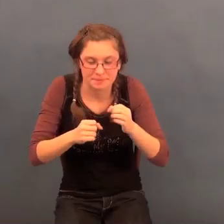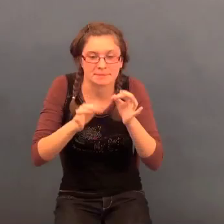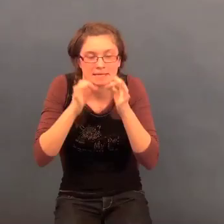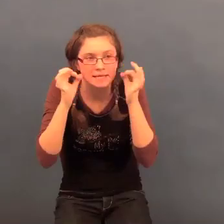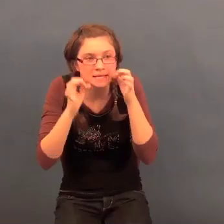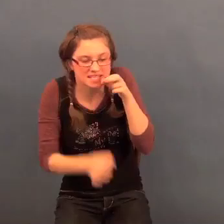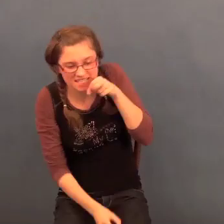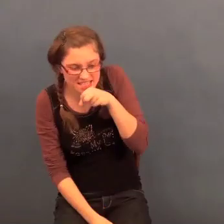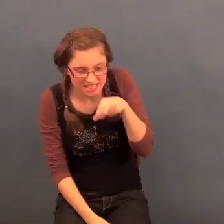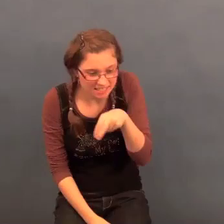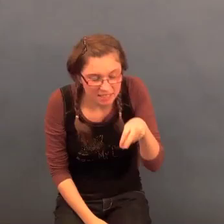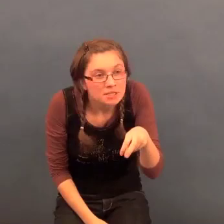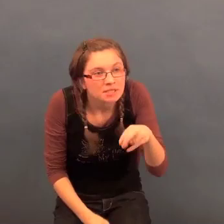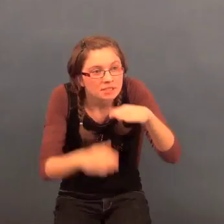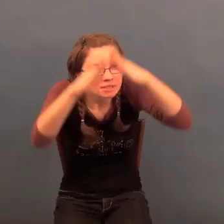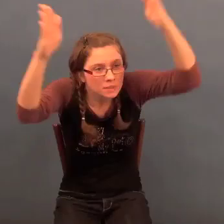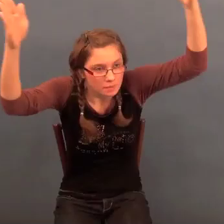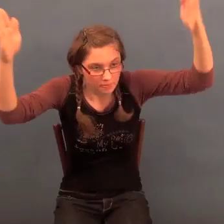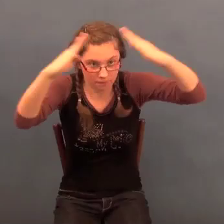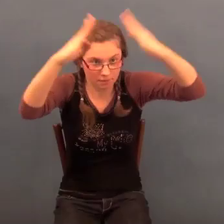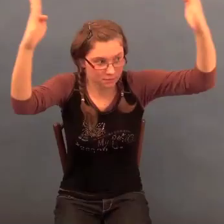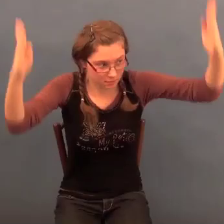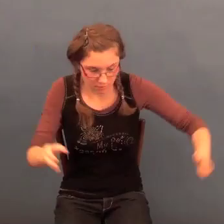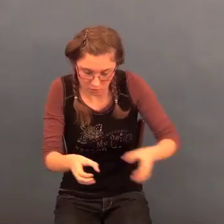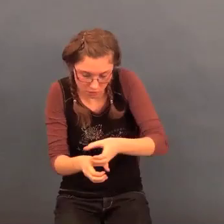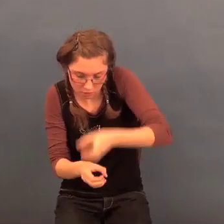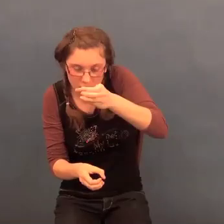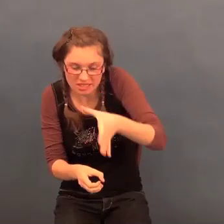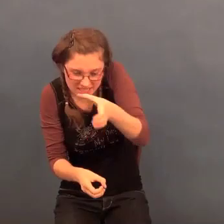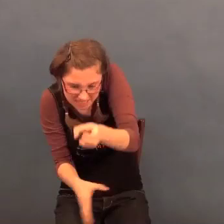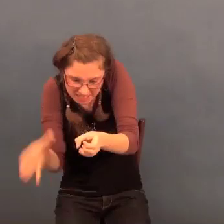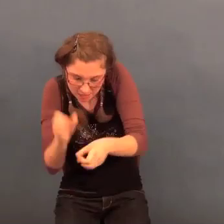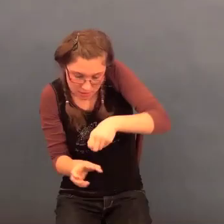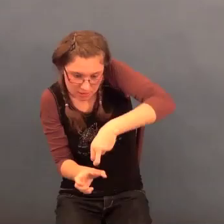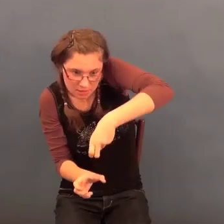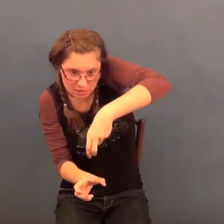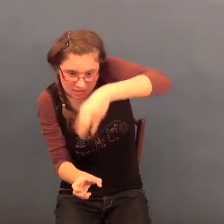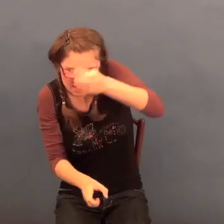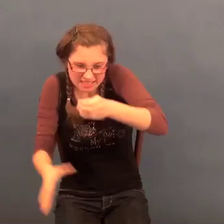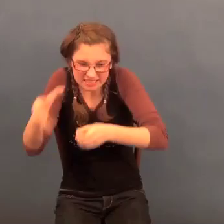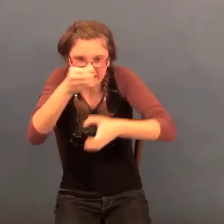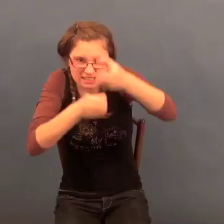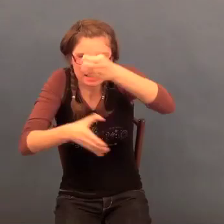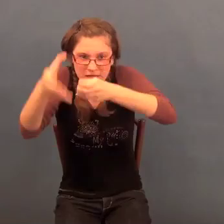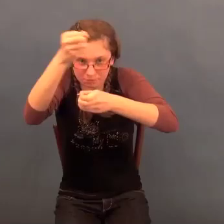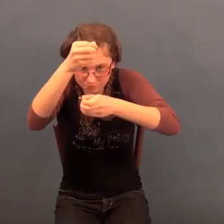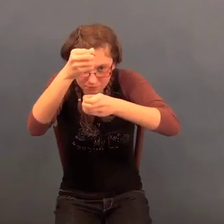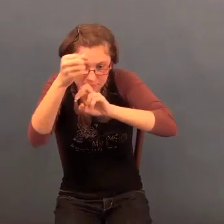Kot podchodzi do budynku i zaczyna się wspinać po rynnie.